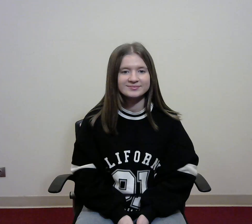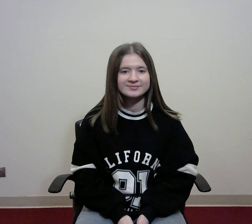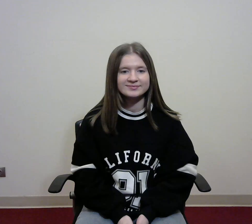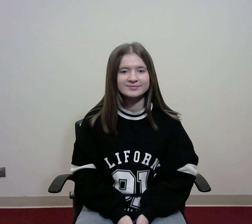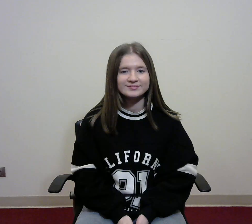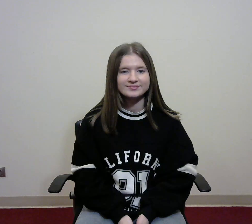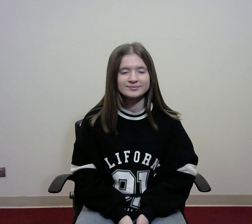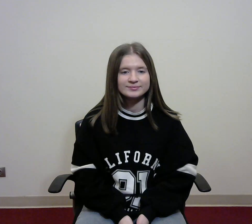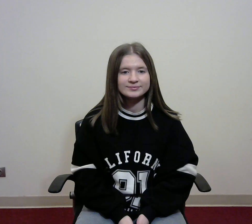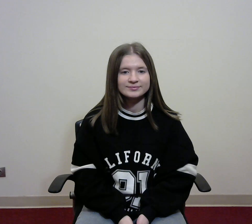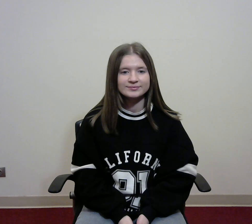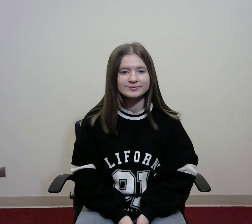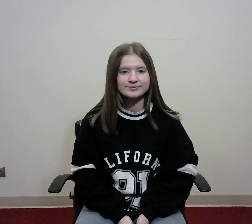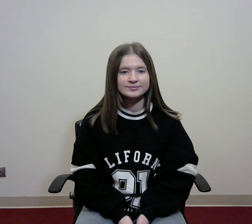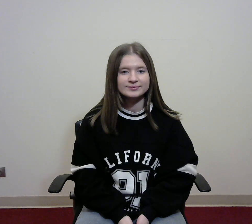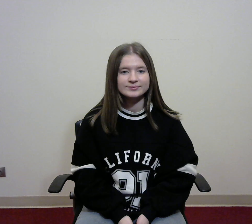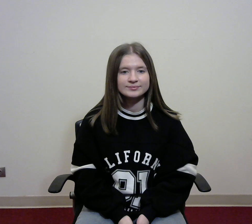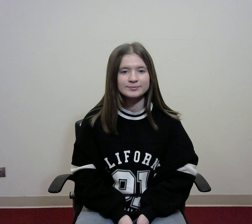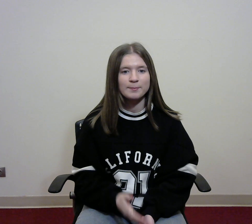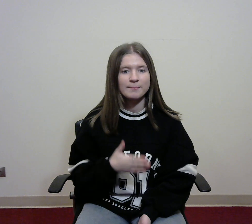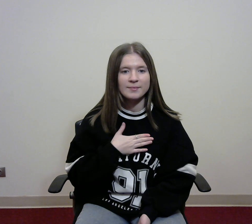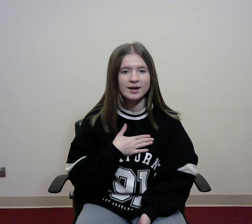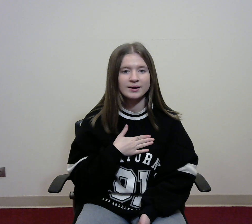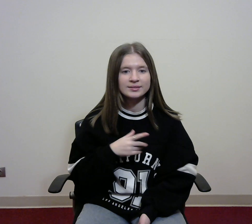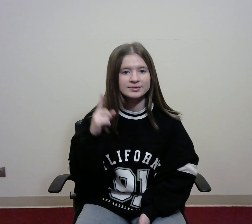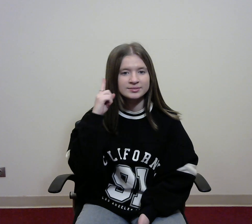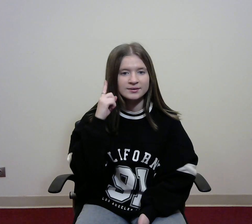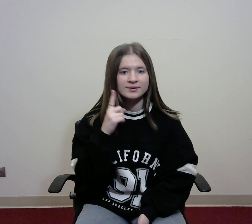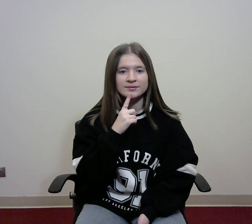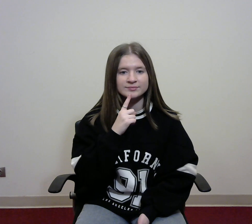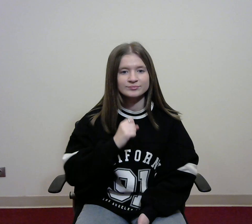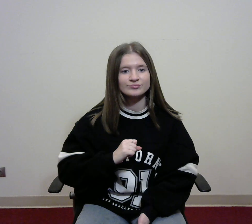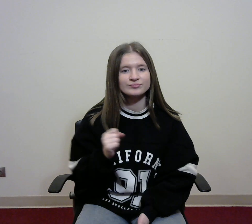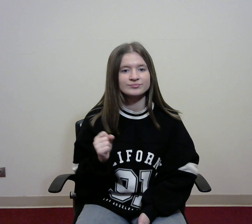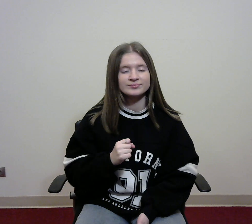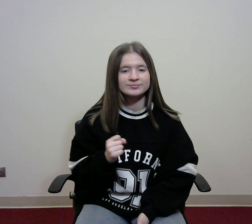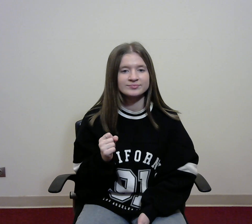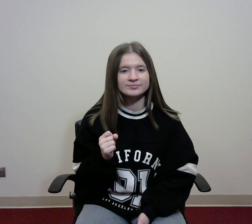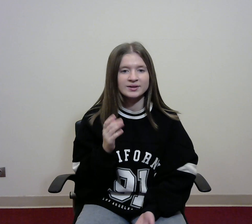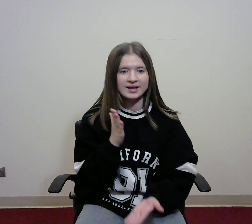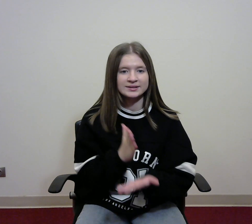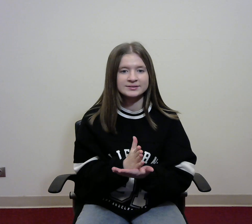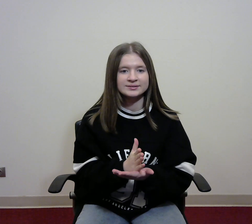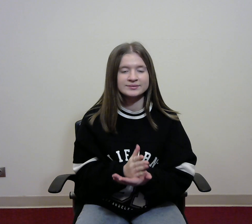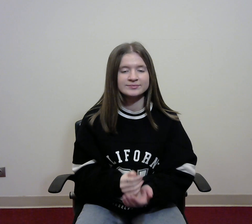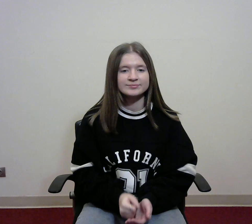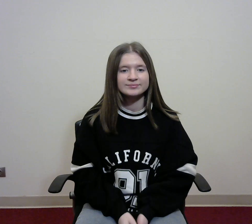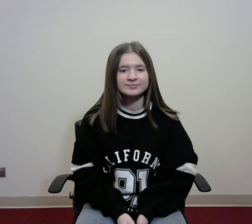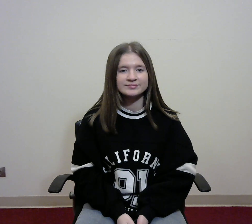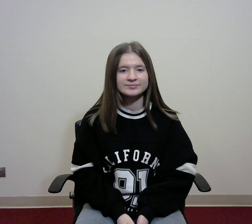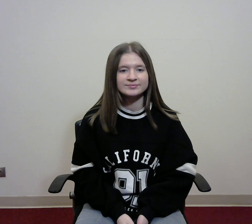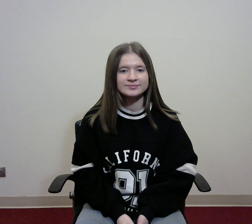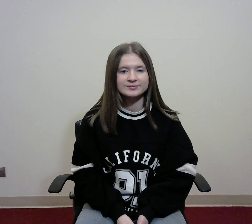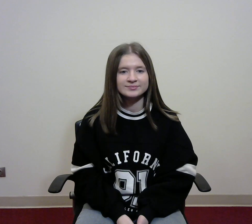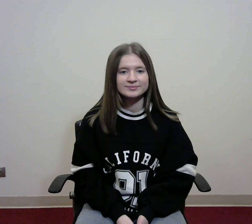Mənim eşitmə məhdudiyyətli dostlarım var